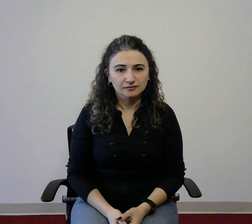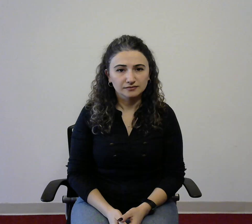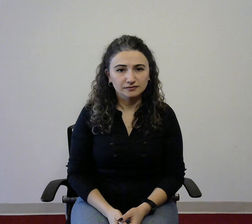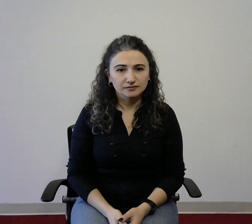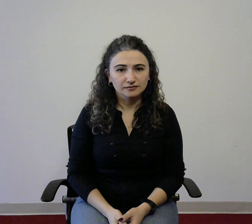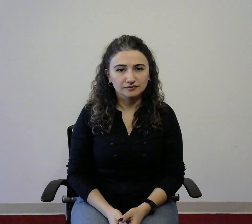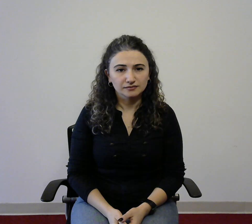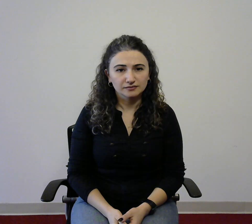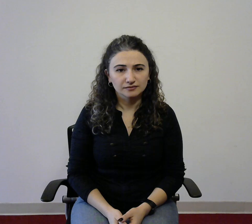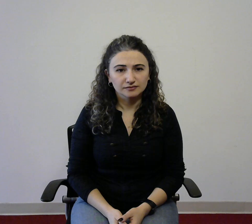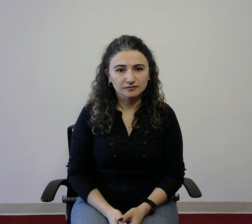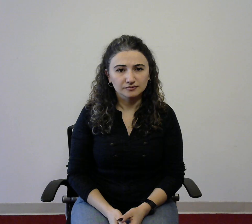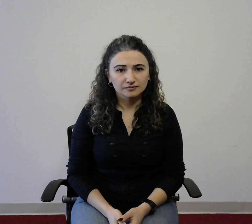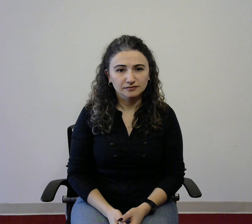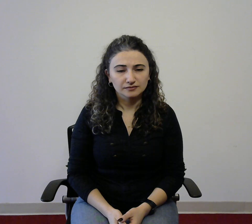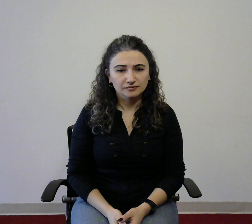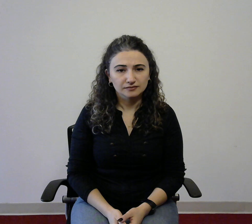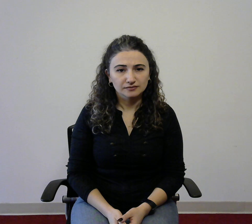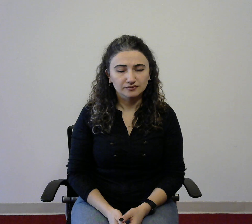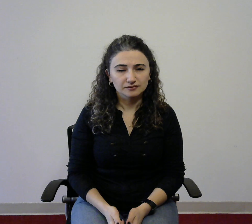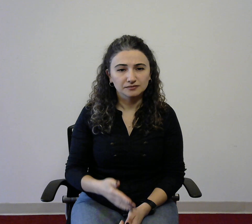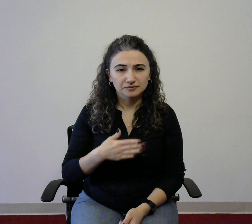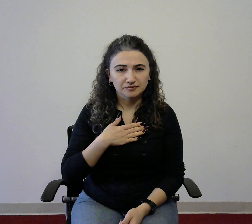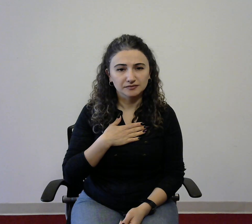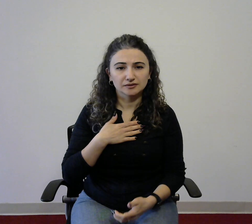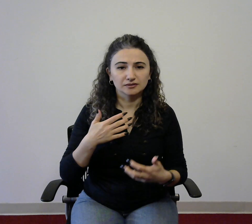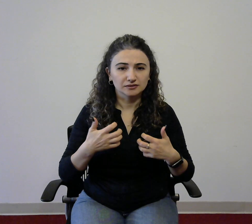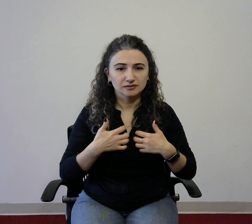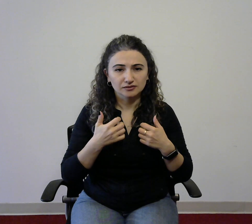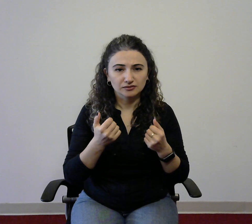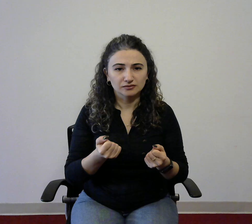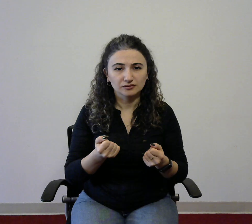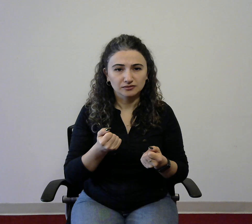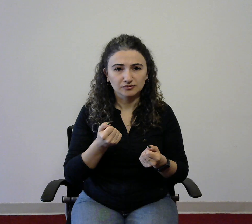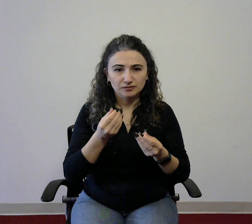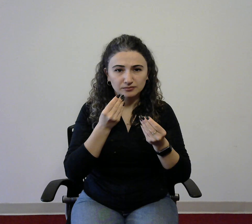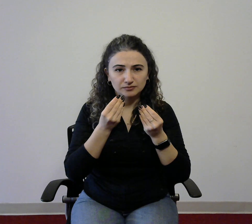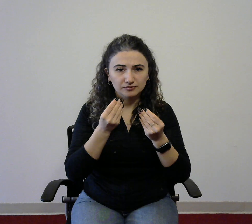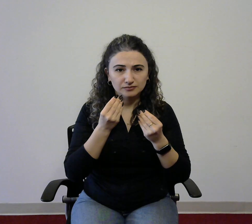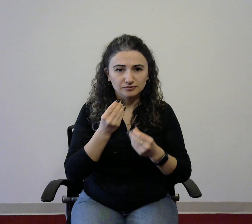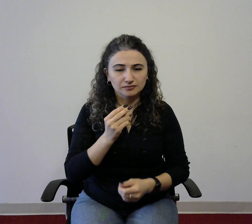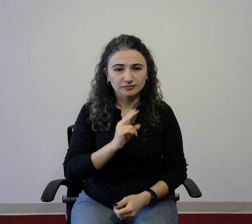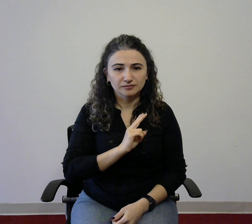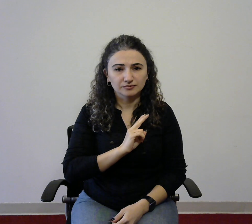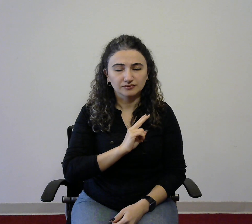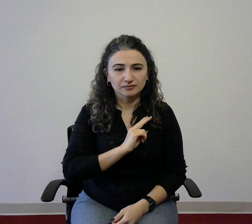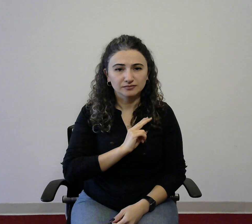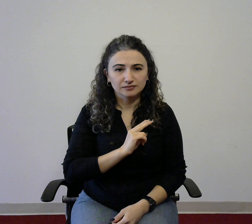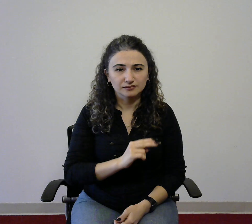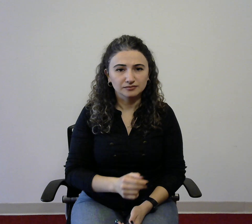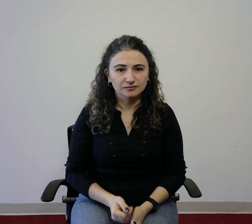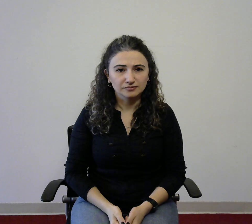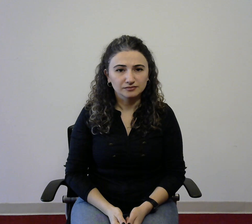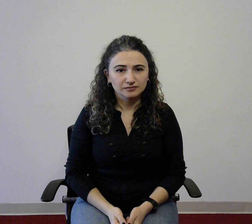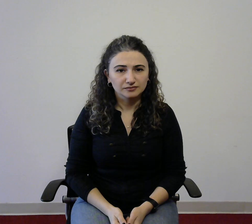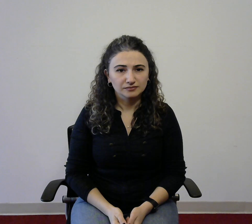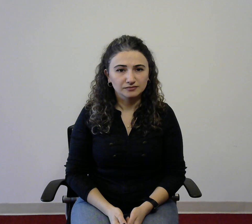Mən sağlam qidalanmağı sevirəm